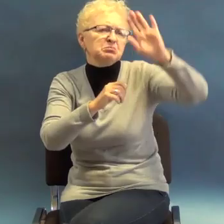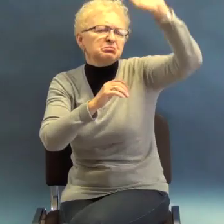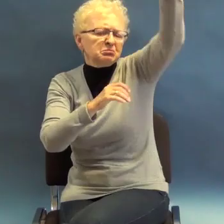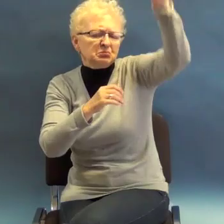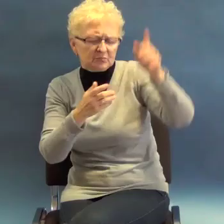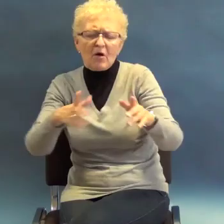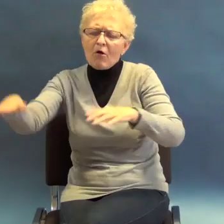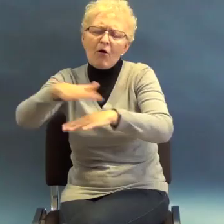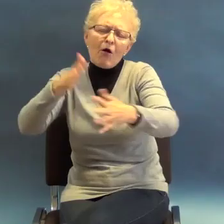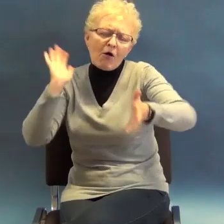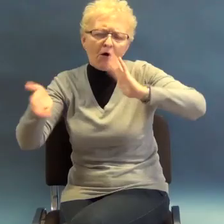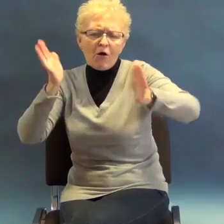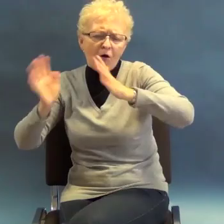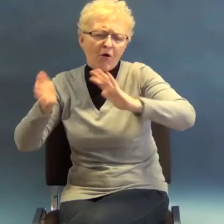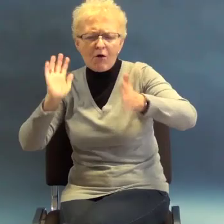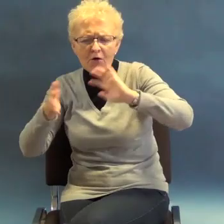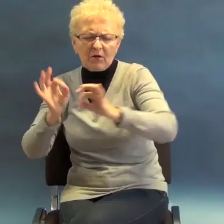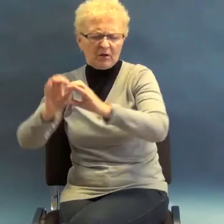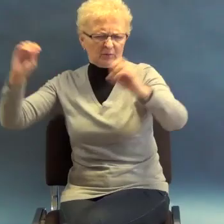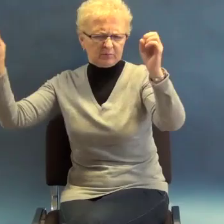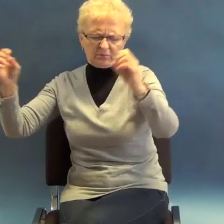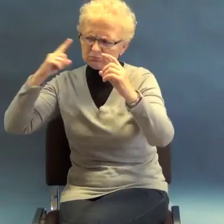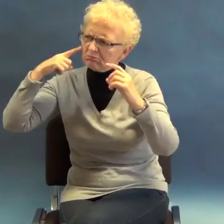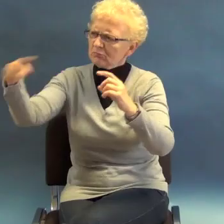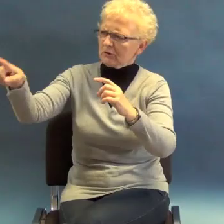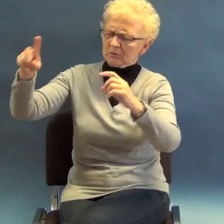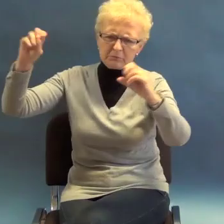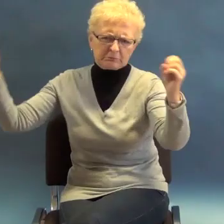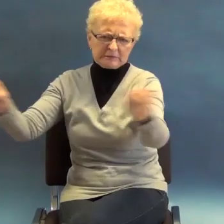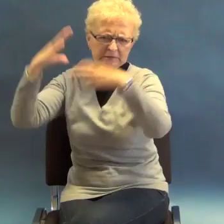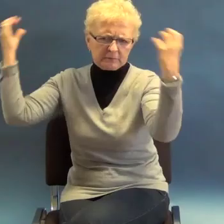Na dole ludzie migali ze sobą, a nagle zobaczyli mrugające światła alarmu.